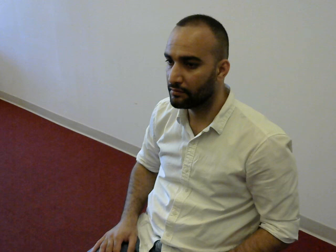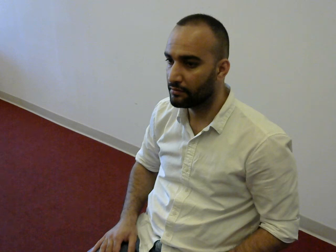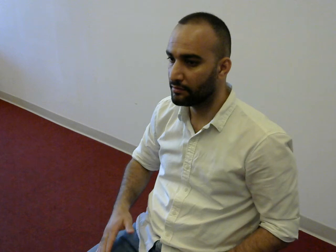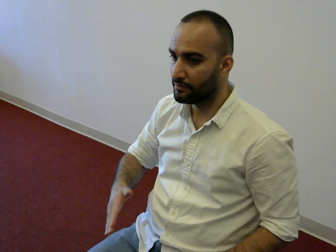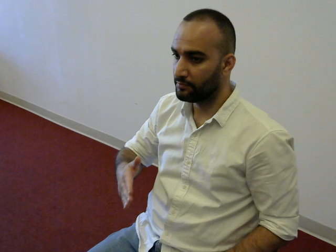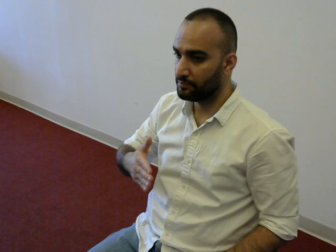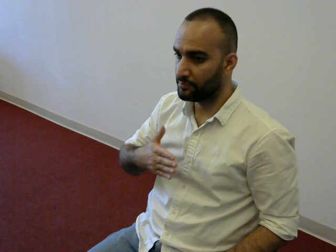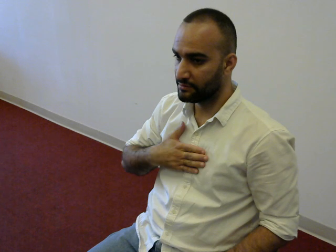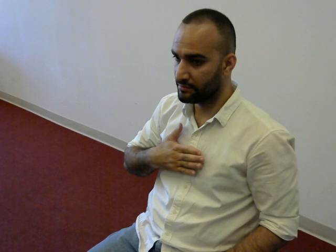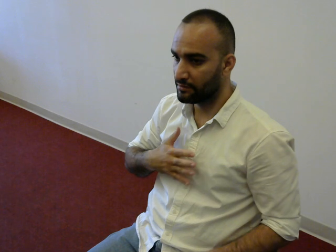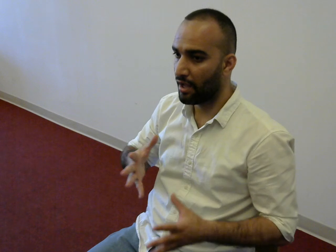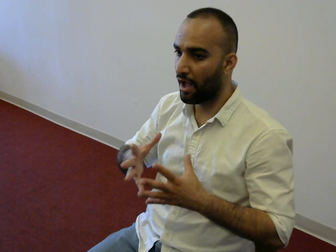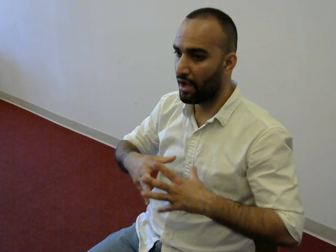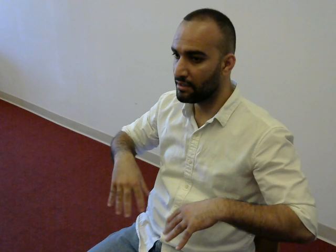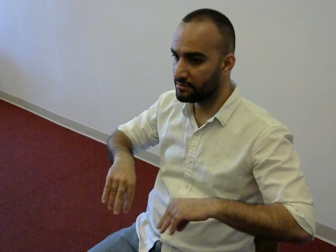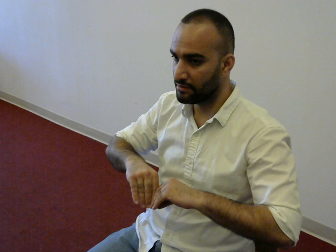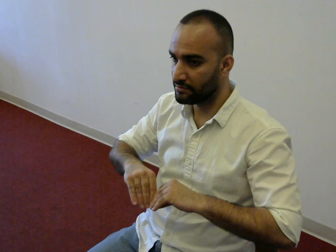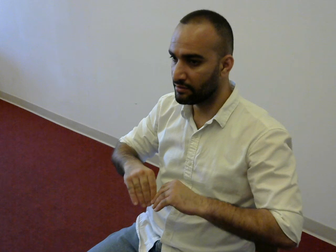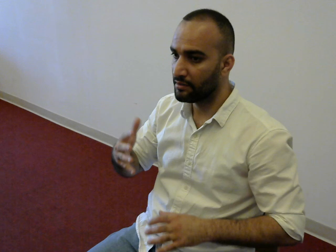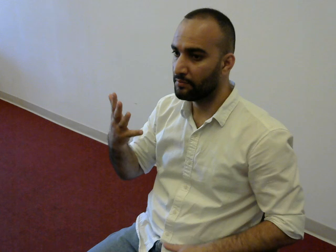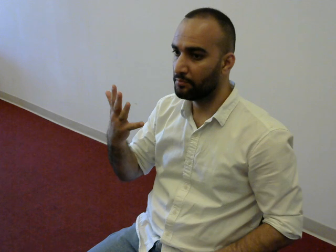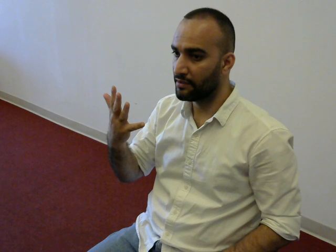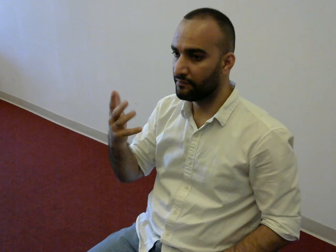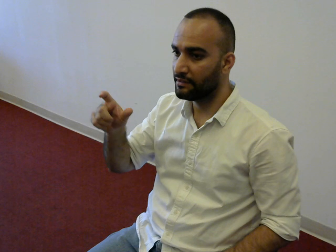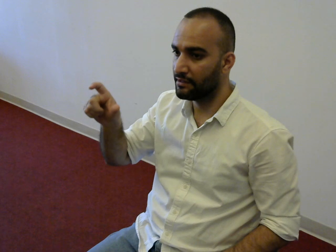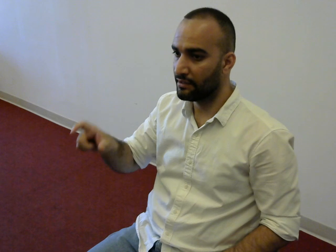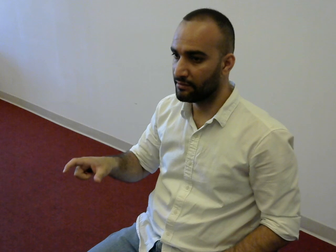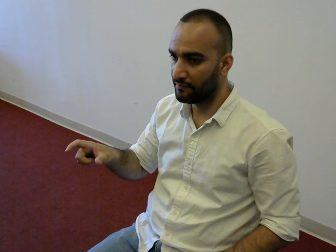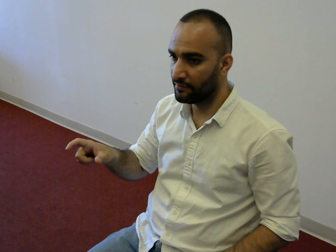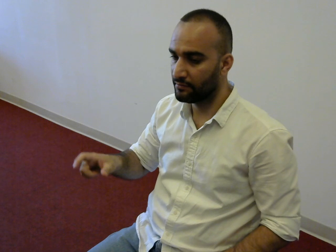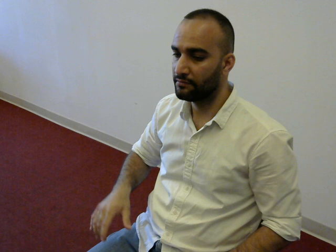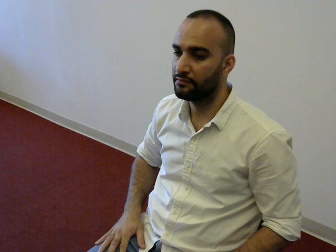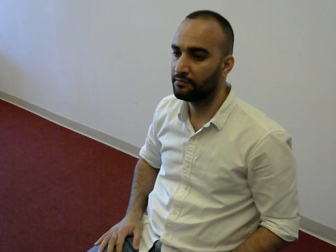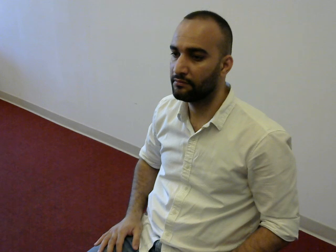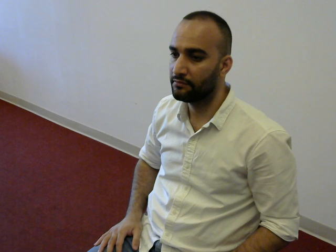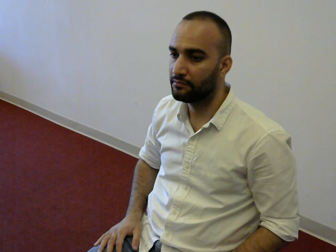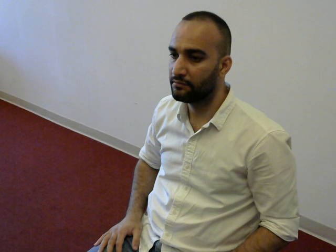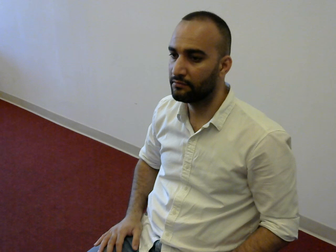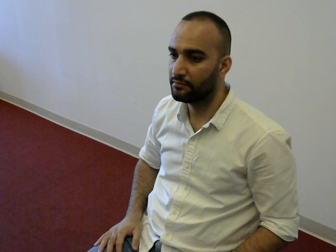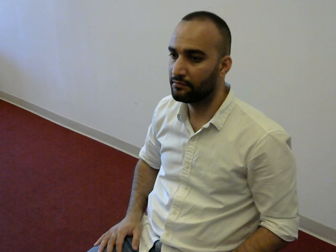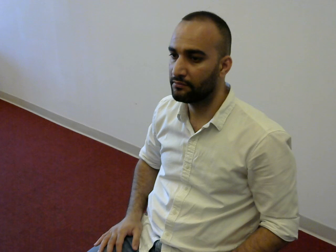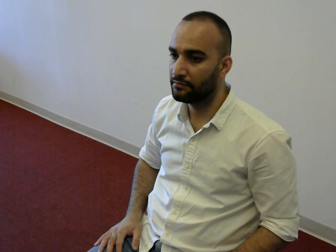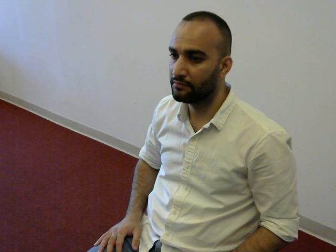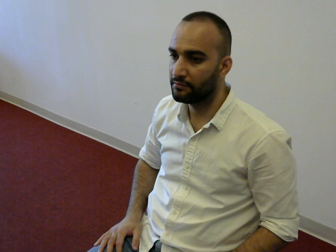Biz ailədə 5 nəfərik